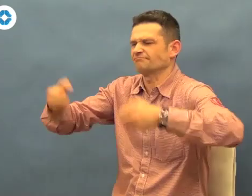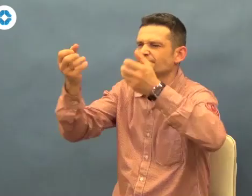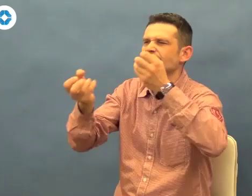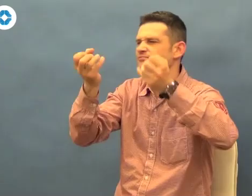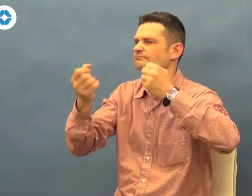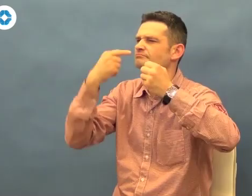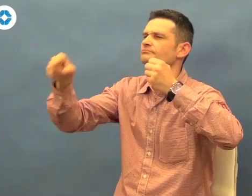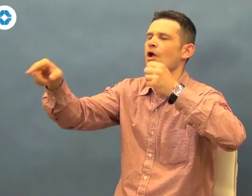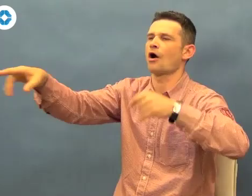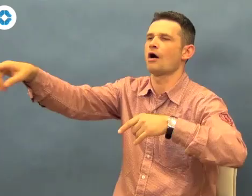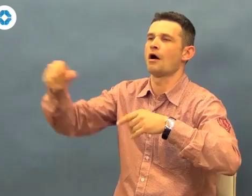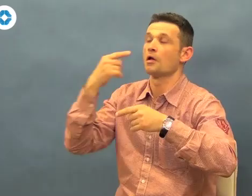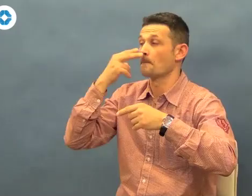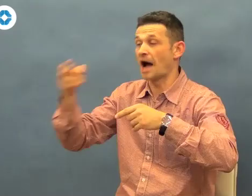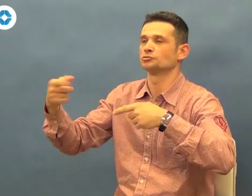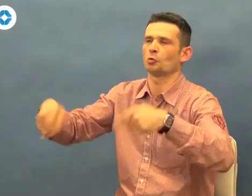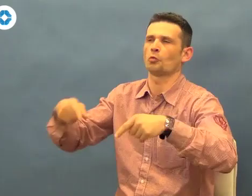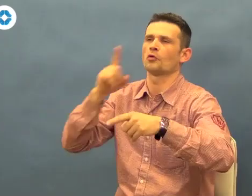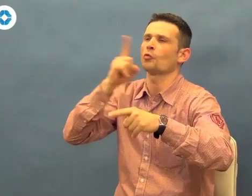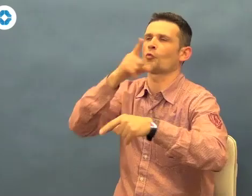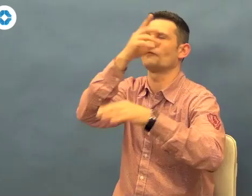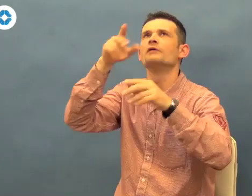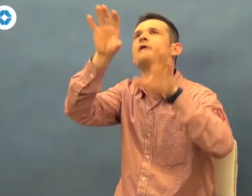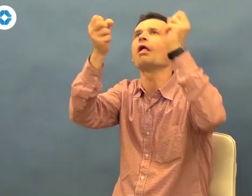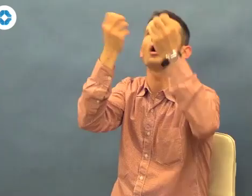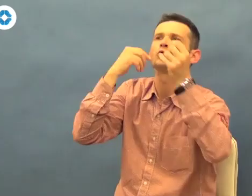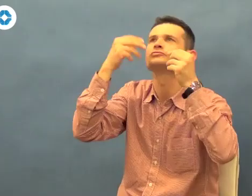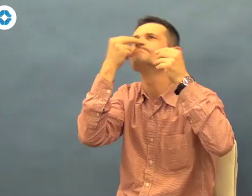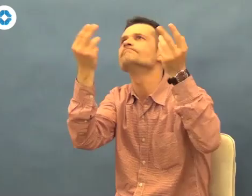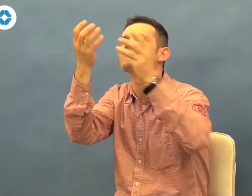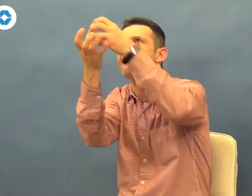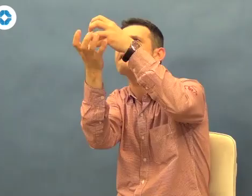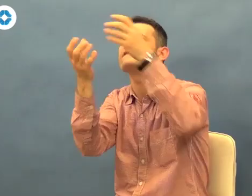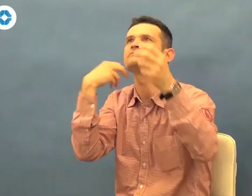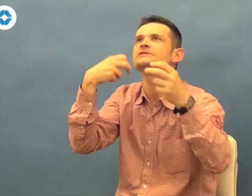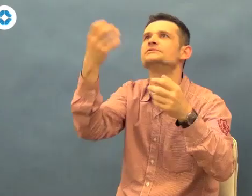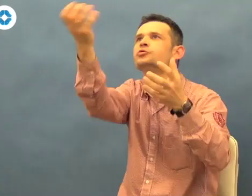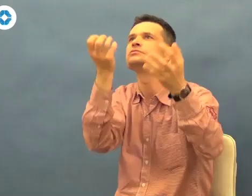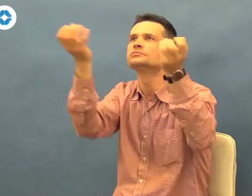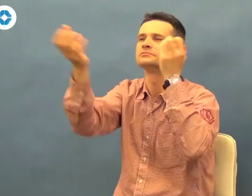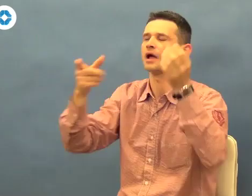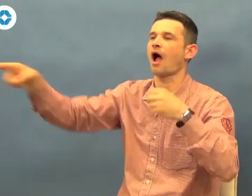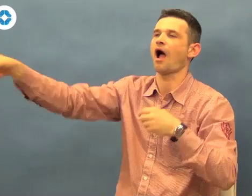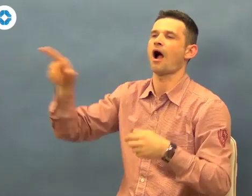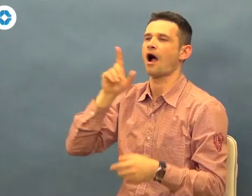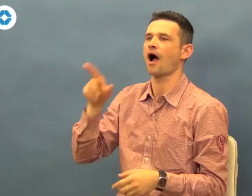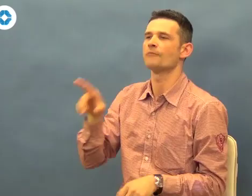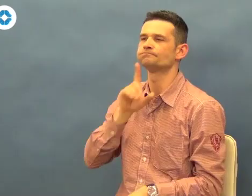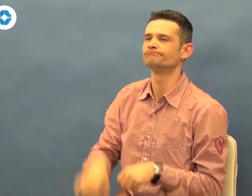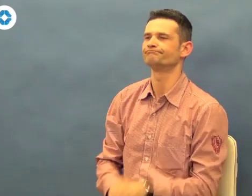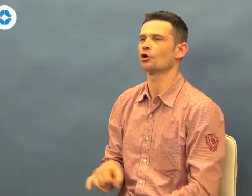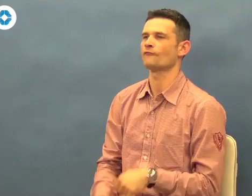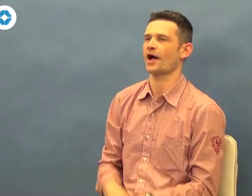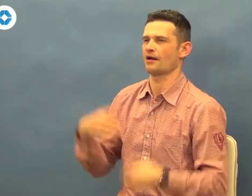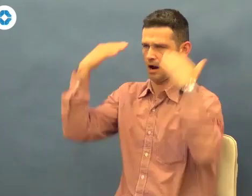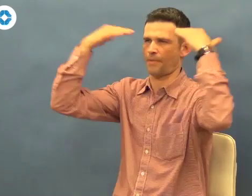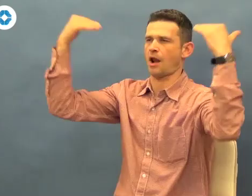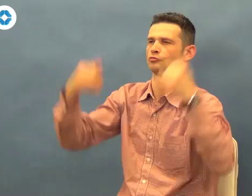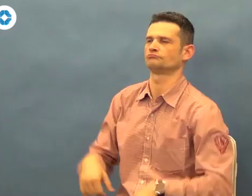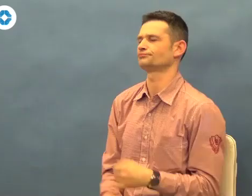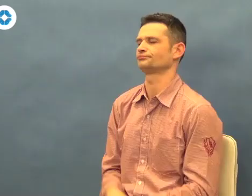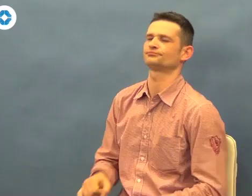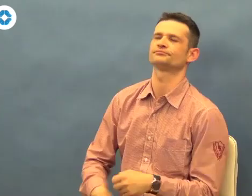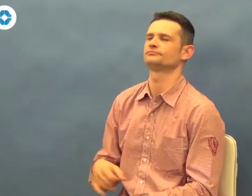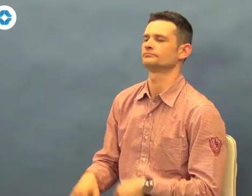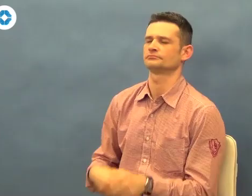Zrywając w skupieniu gruszki, nie zauważył chłopca w kapeluszu jadącego na rowerze.